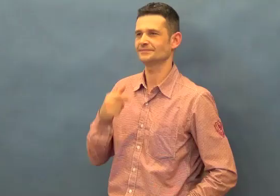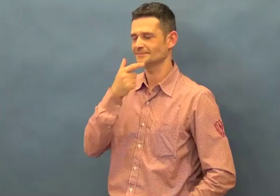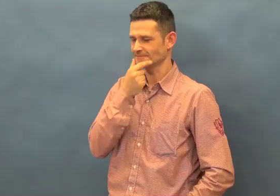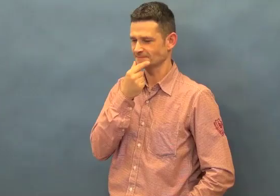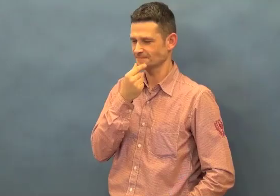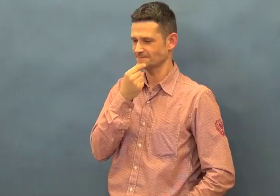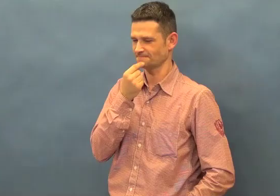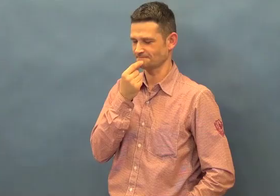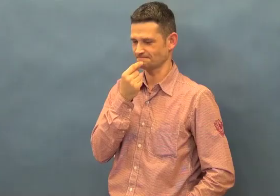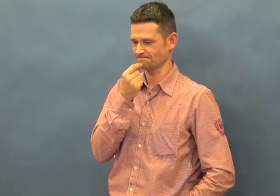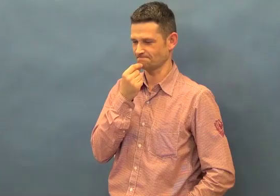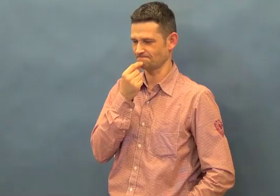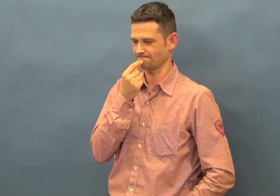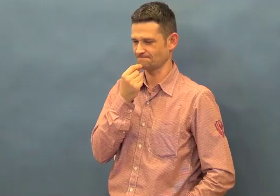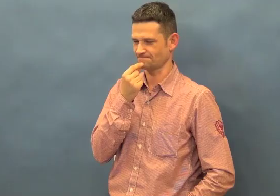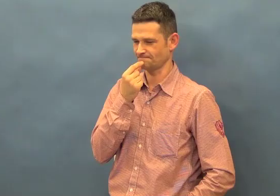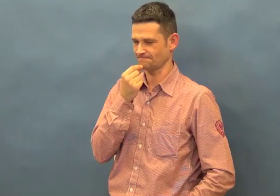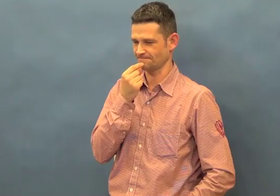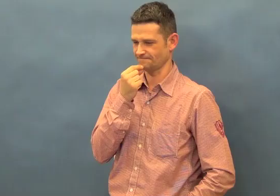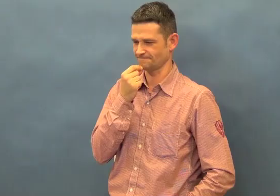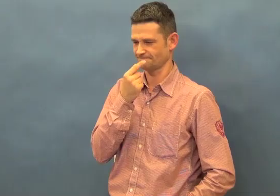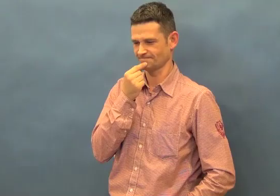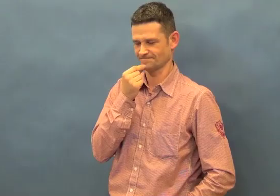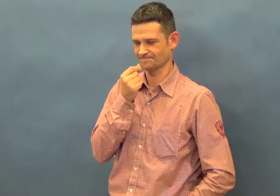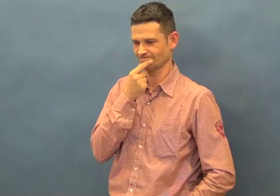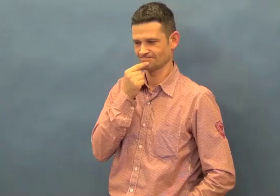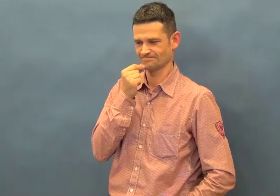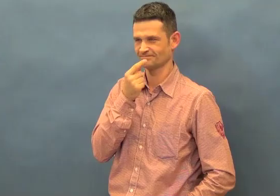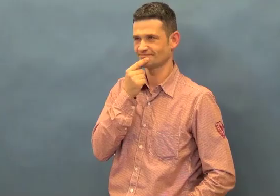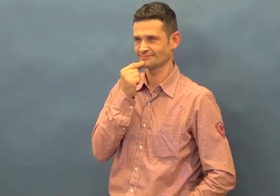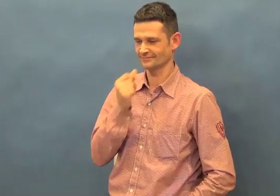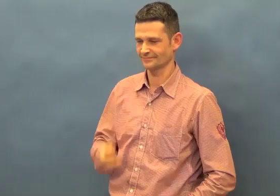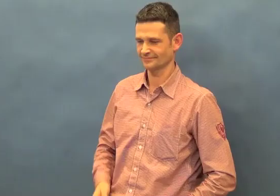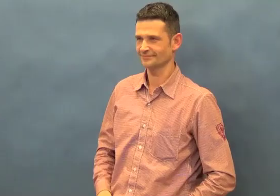Zastanawiam się.